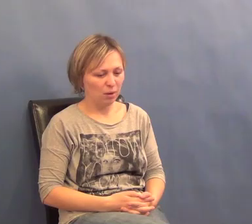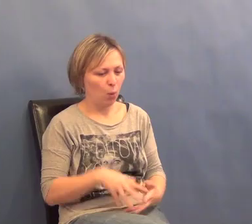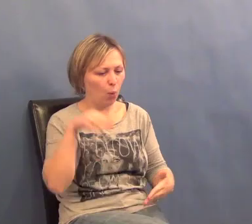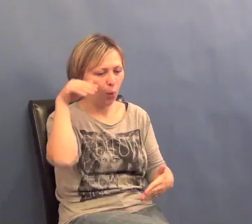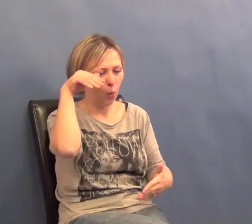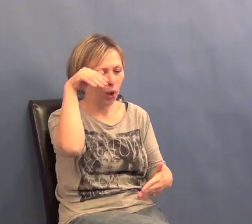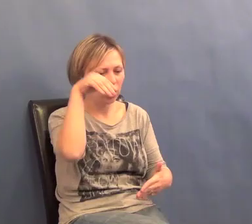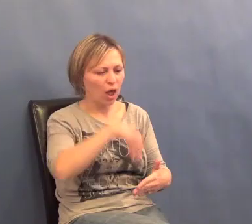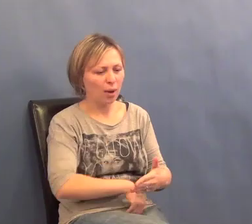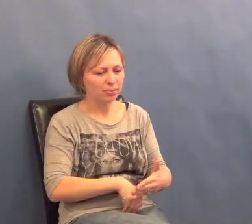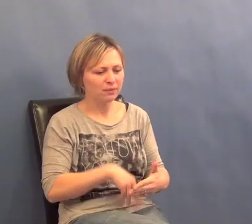Utopić się.